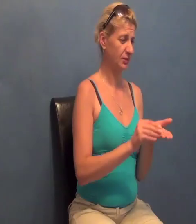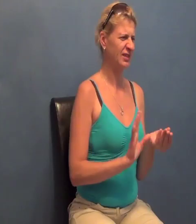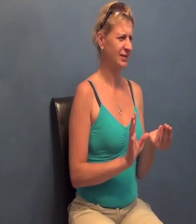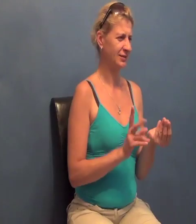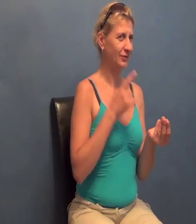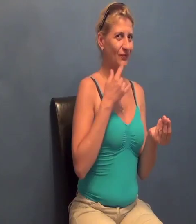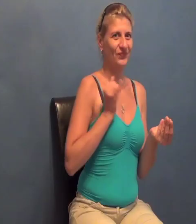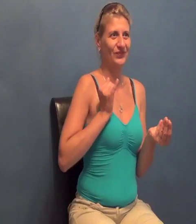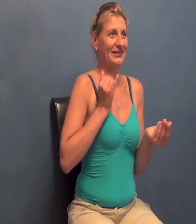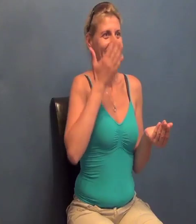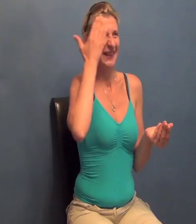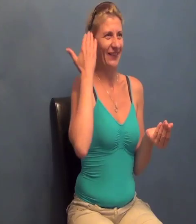Obok stoi policjant, Charlie jest zmieszany.